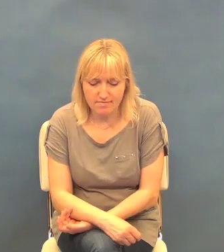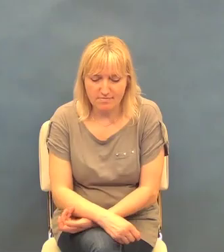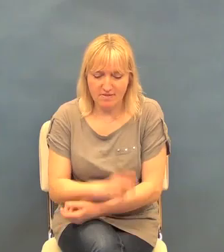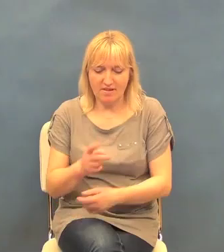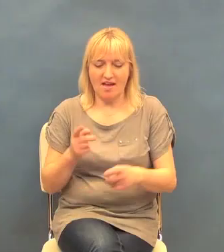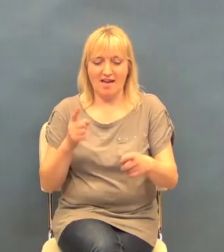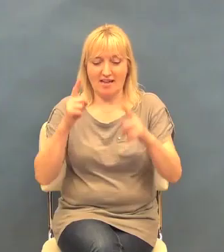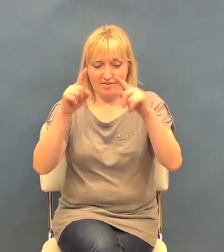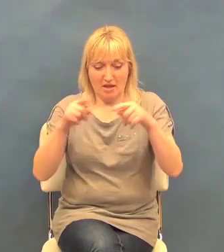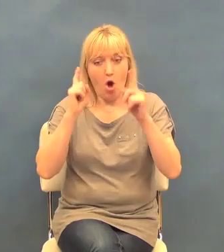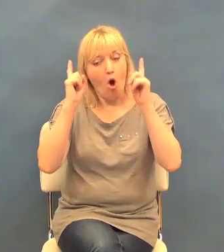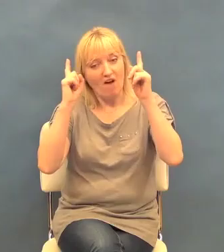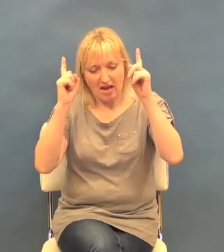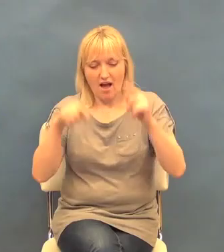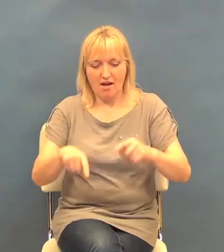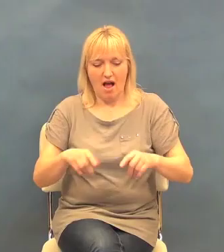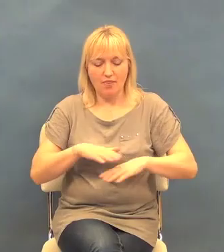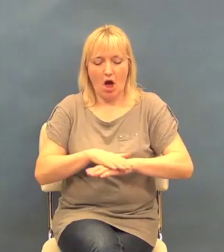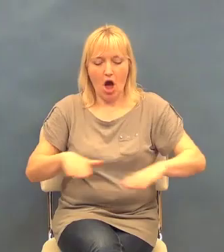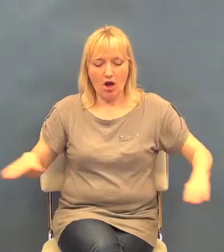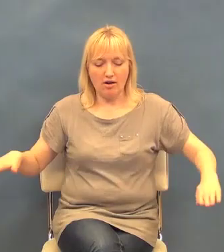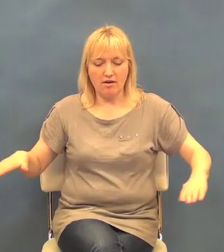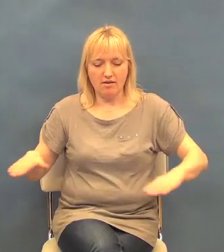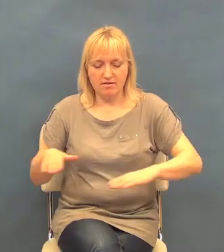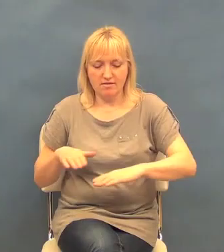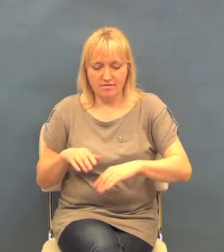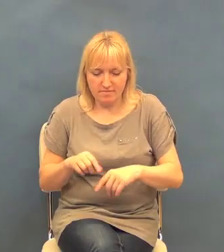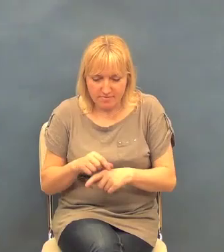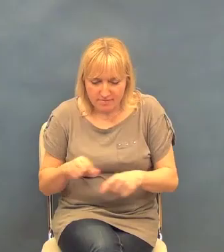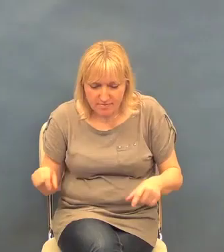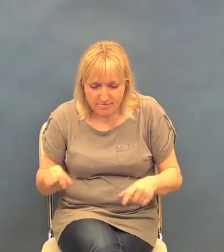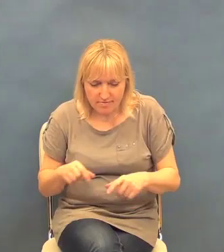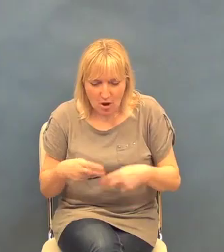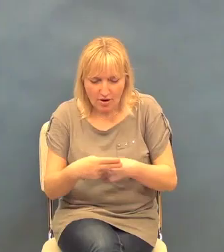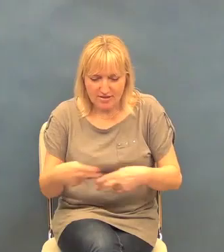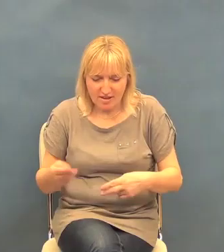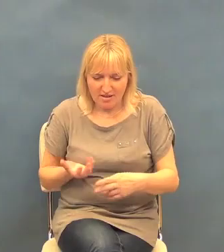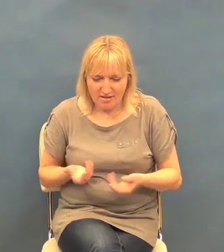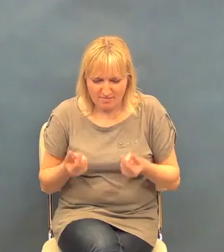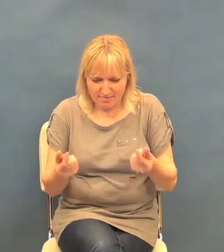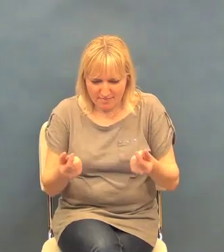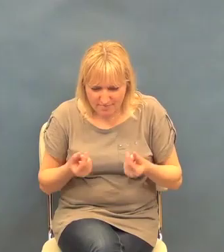Ten znak ostrzega, tory, tory, tory...